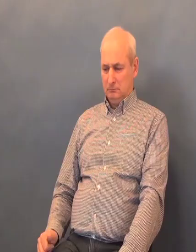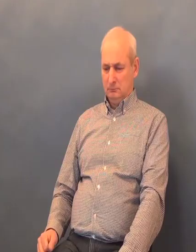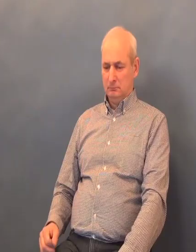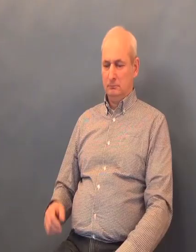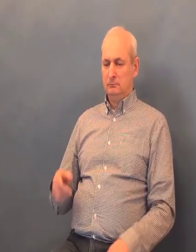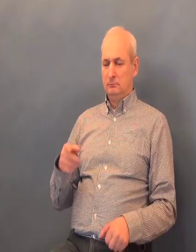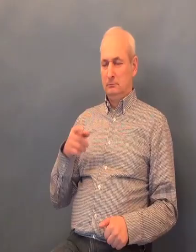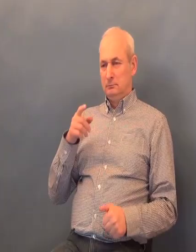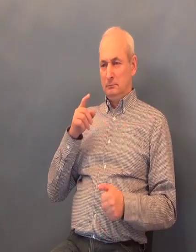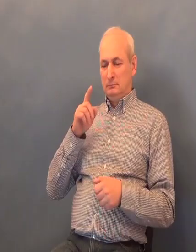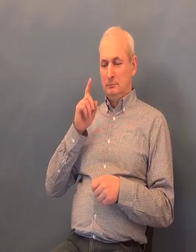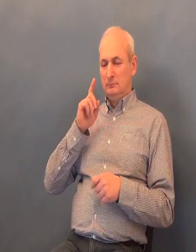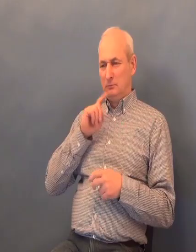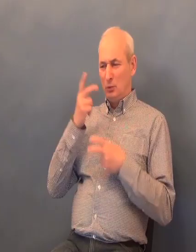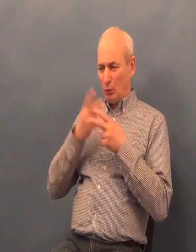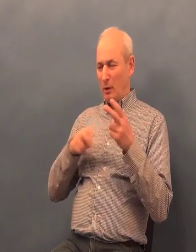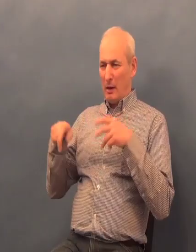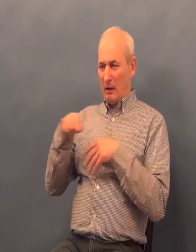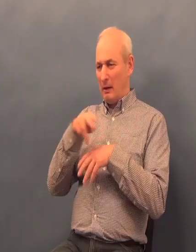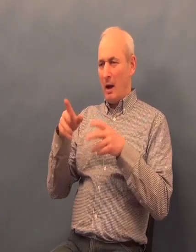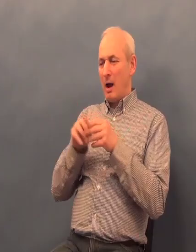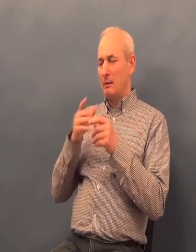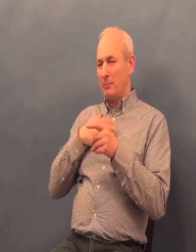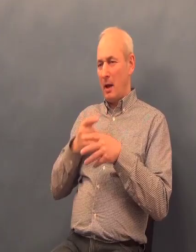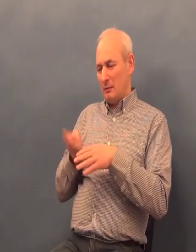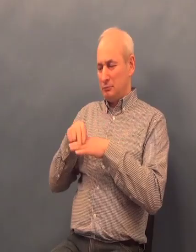Chłopiec razem z psem, szukają żaby i idą dalej.